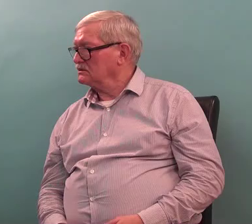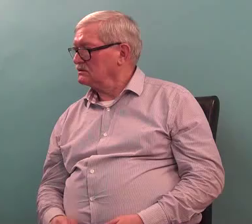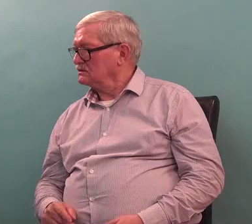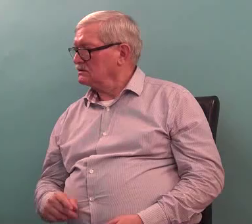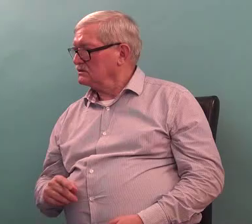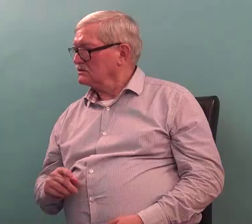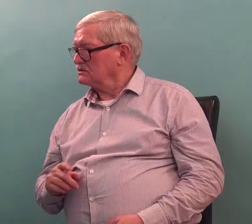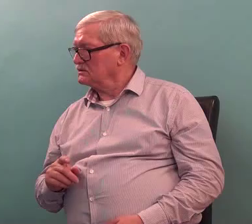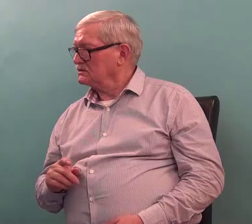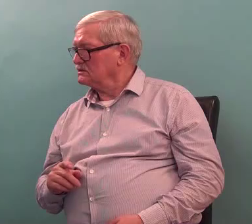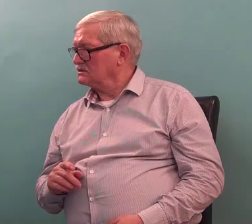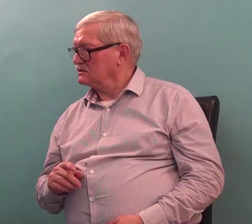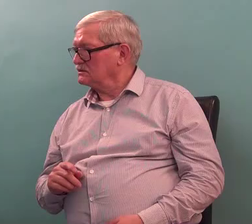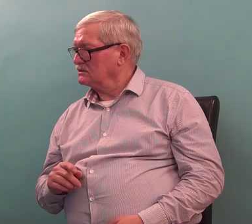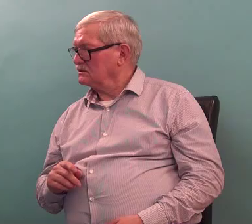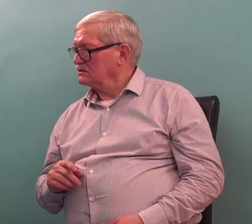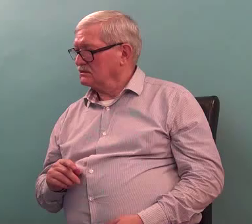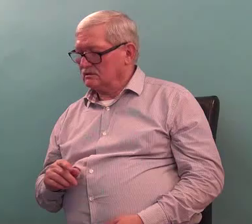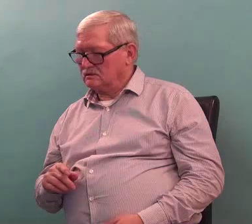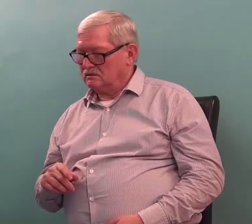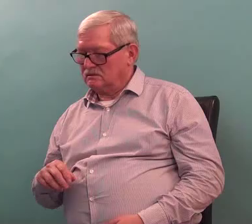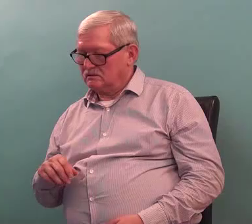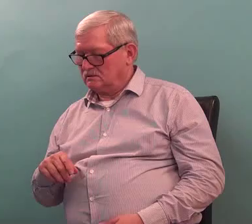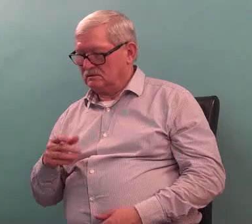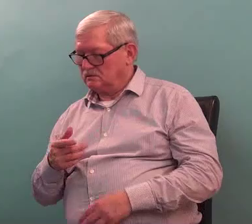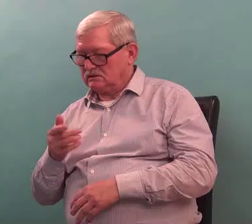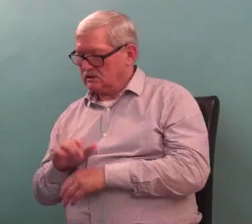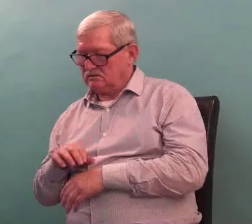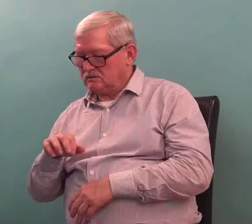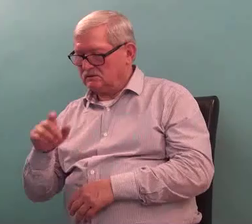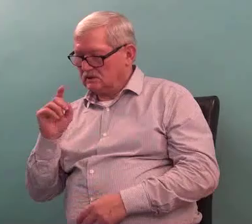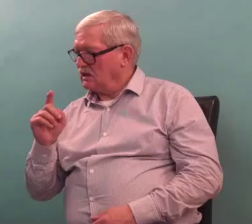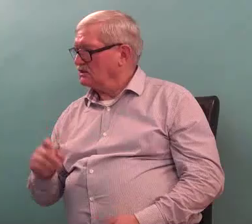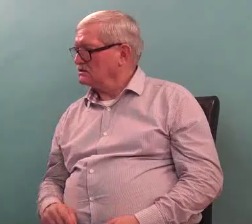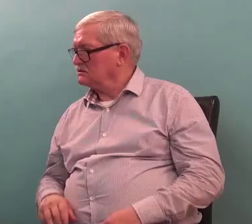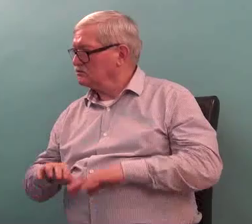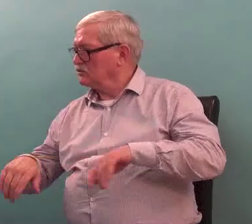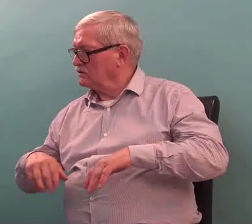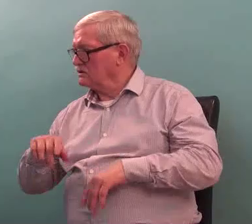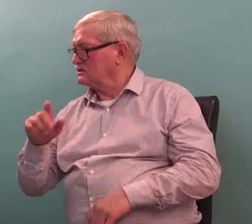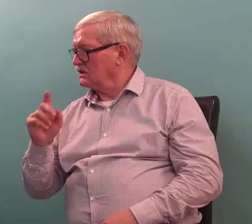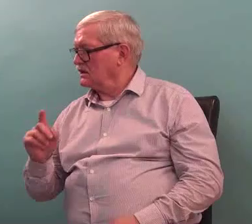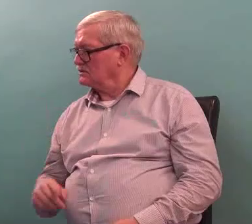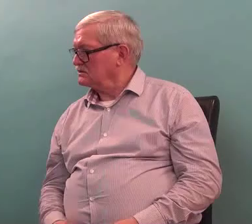Nie ma zgody się na wejście na basen.